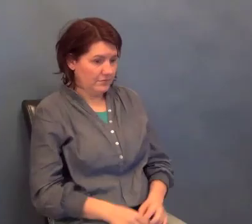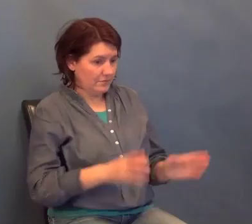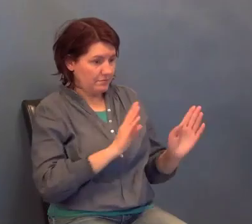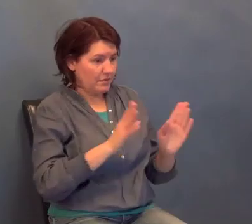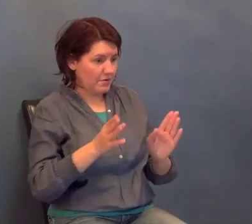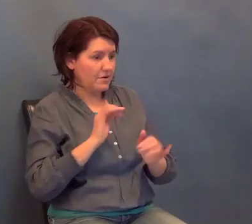Po kolei?